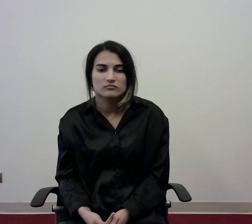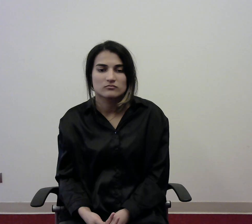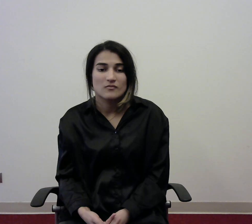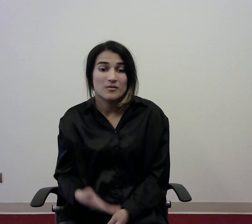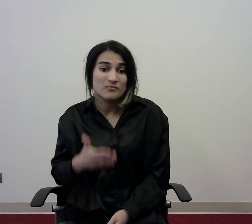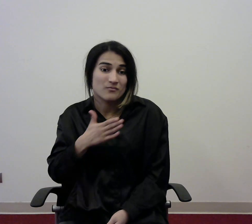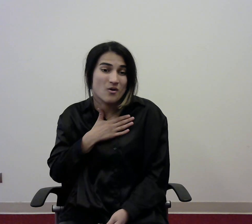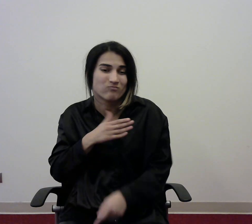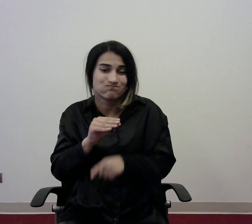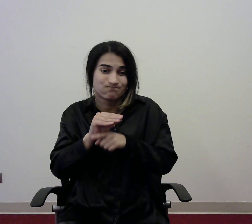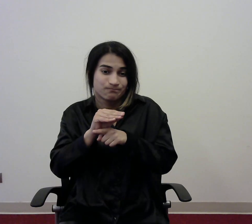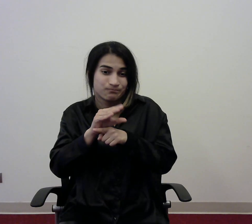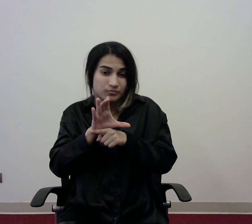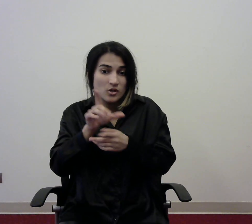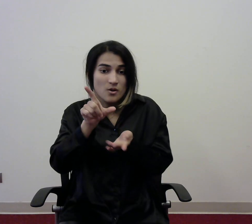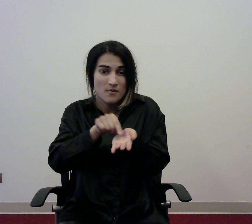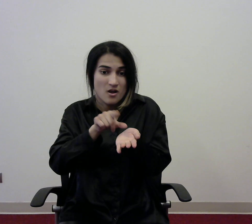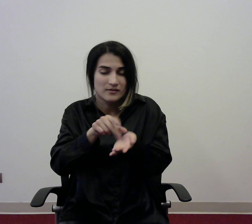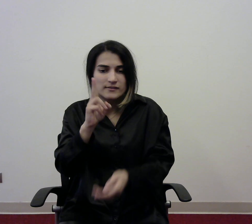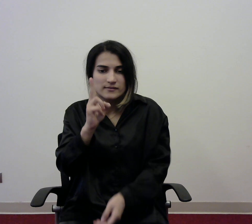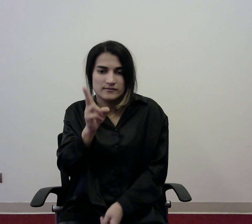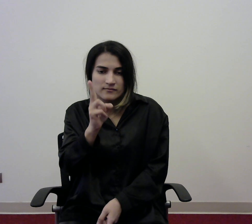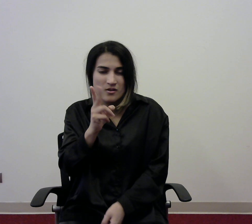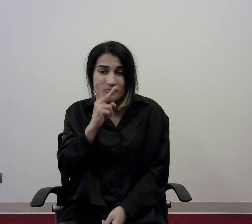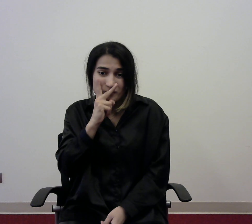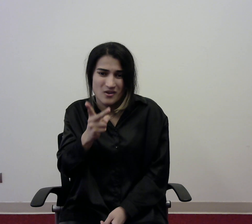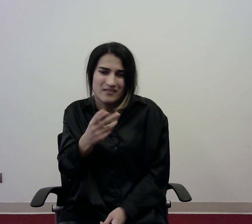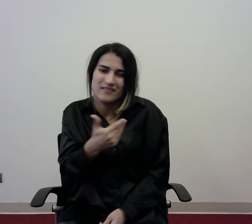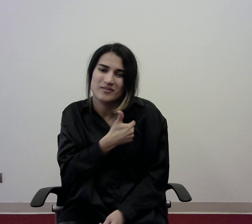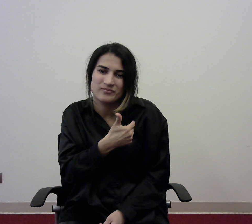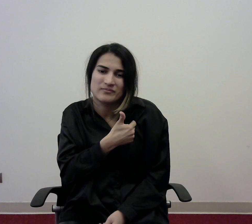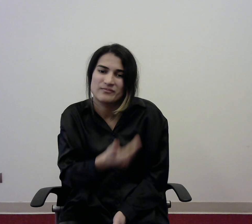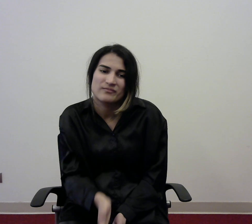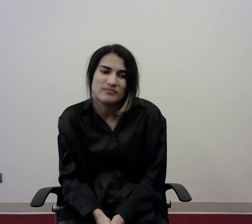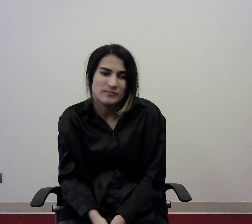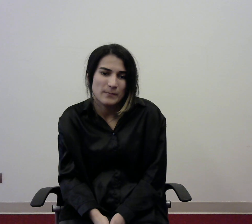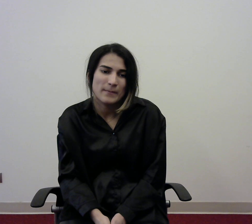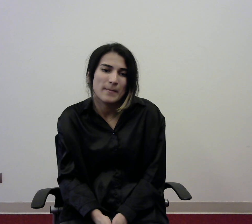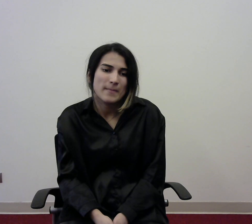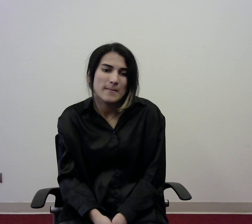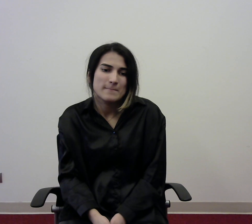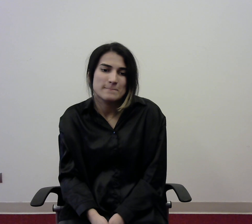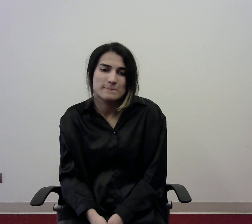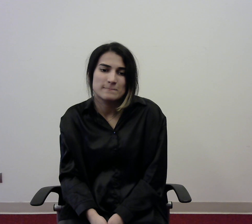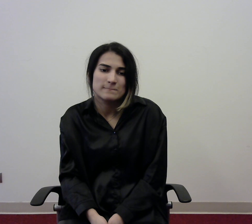Mən yığılmış pensiya kapitalıma baxmaq istəyirəm